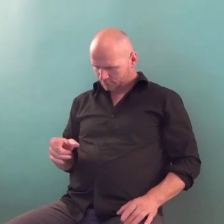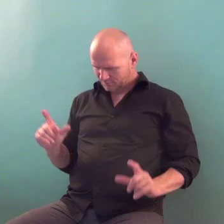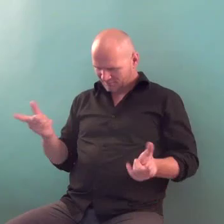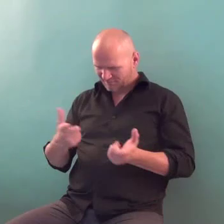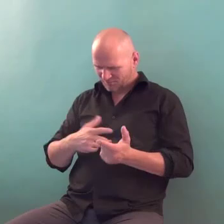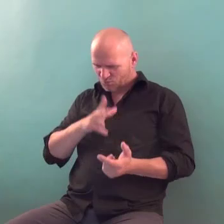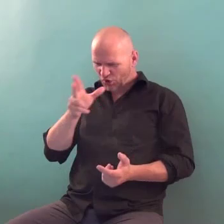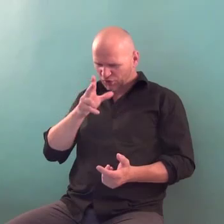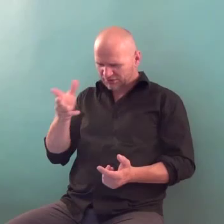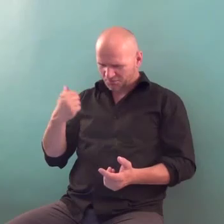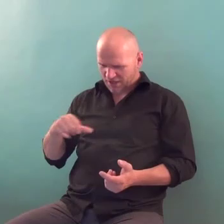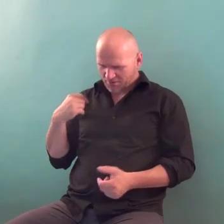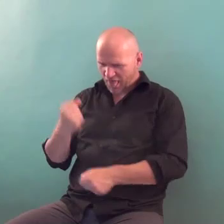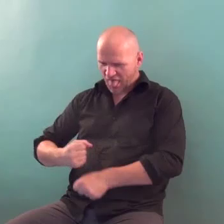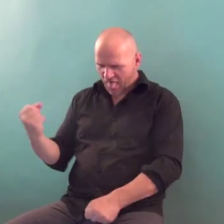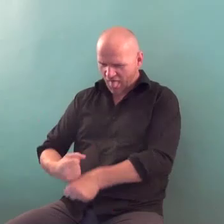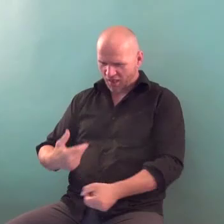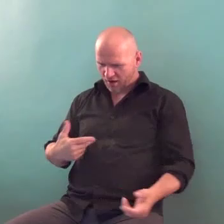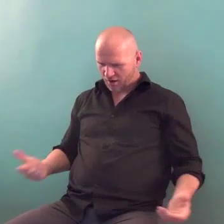Cały czas pracuję jak biały Murzyn.